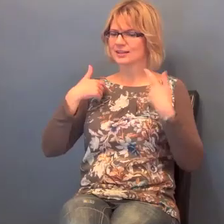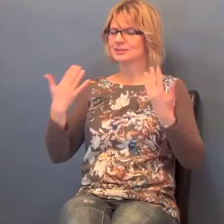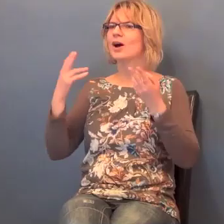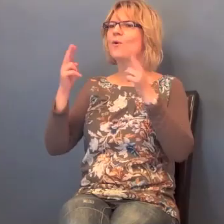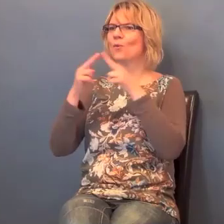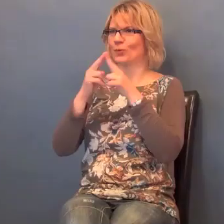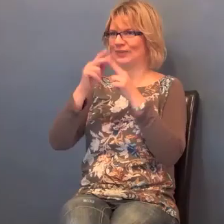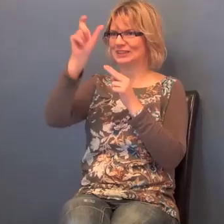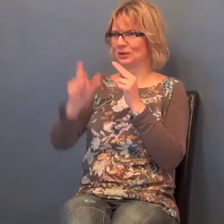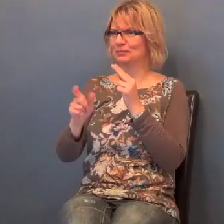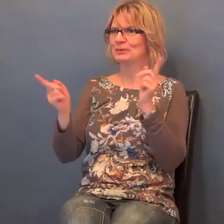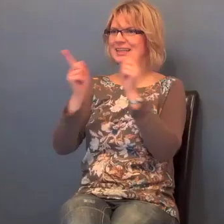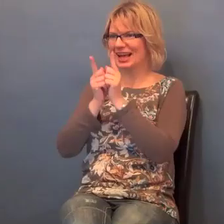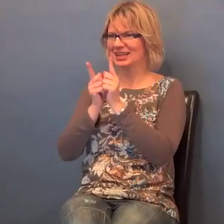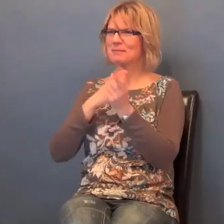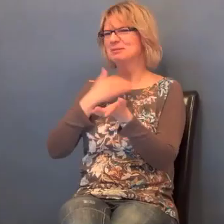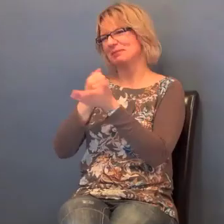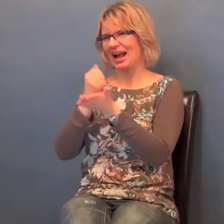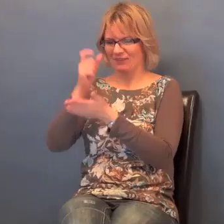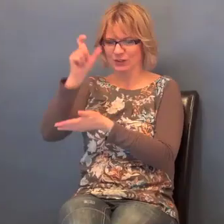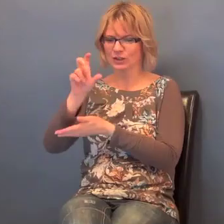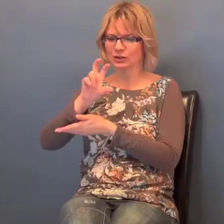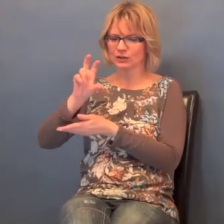Chcę się umówić z tobą na spotkanie, bo mam do ciebie sprawę.